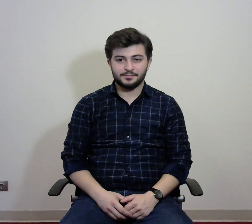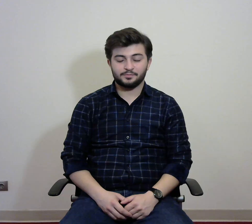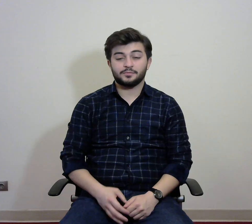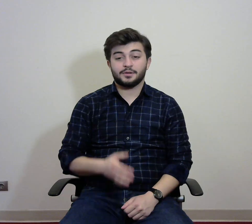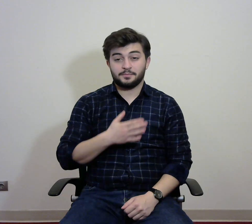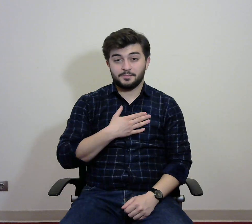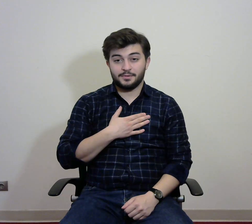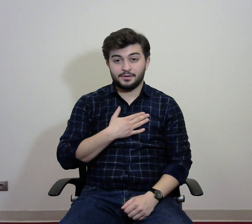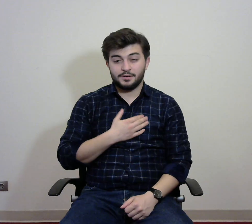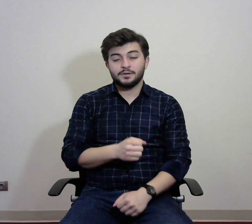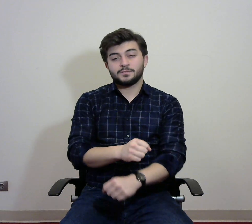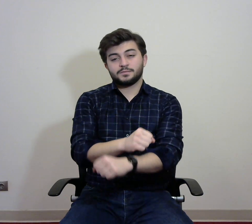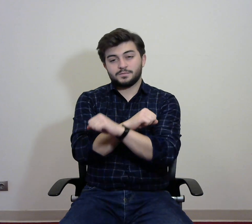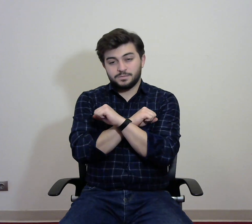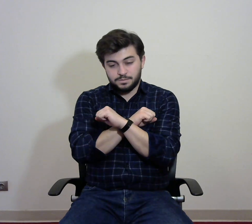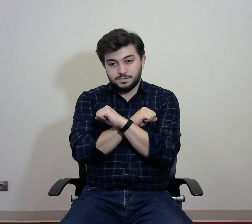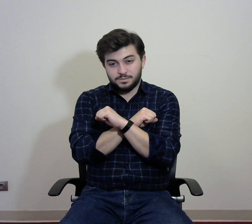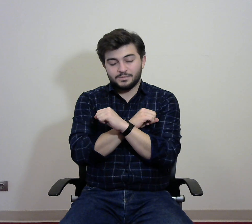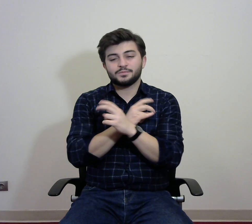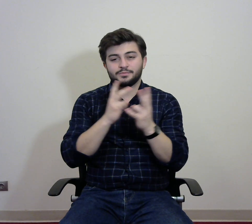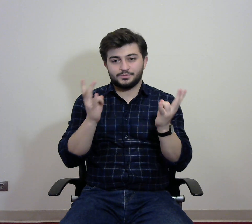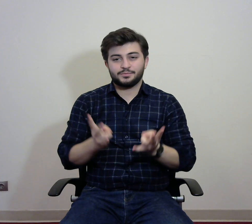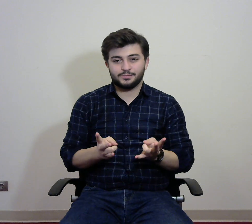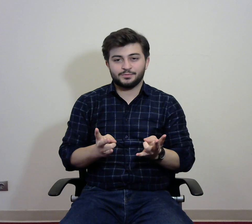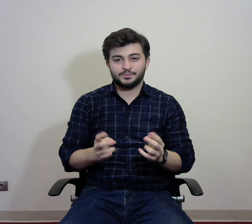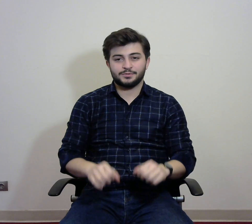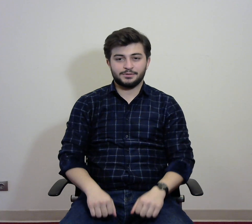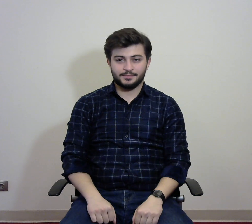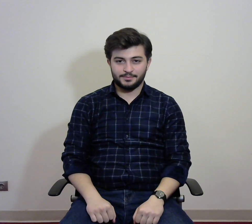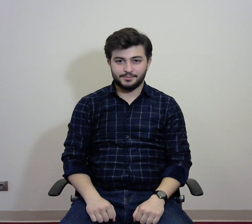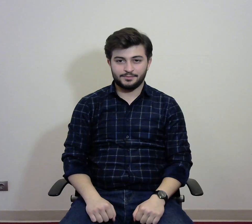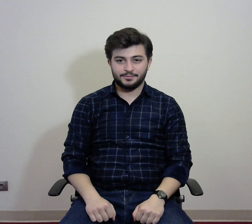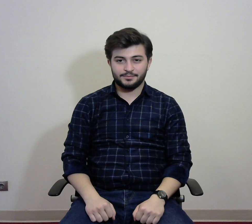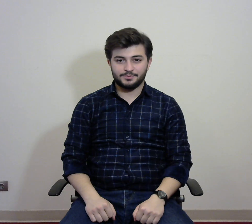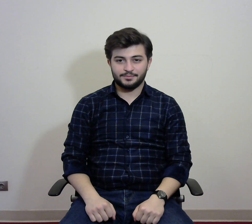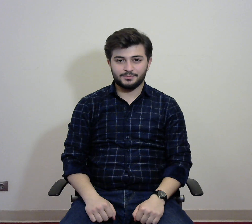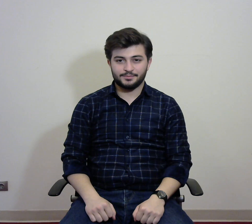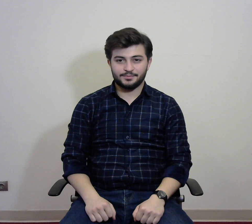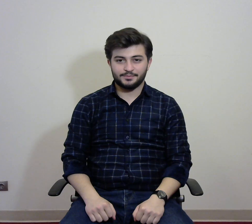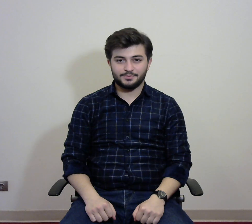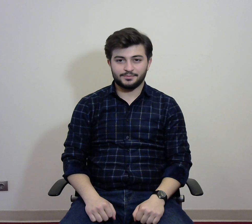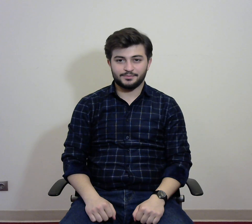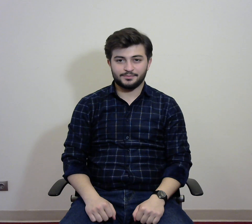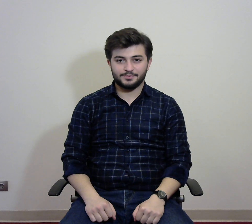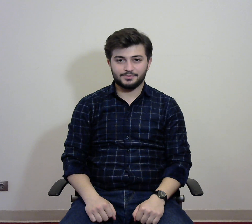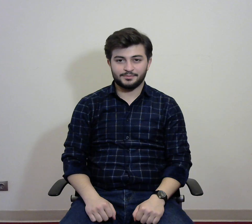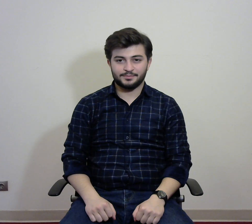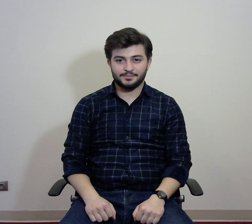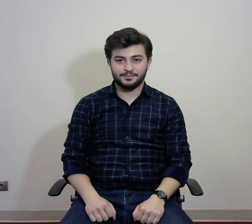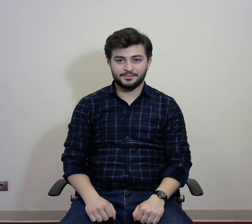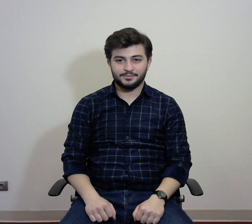Mənə istirahət etmək lazımdır